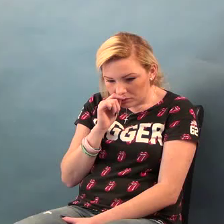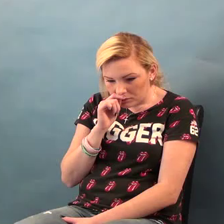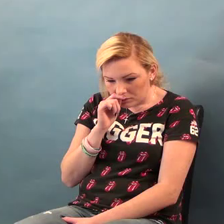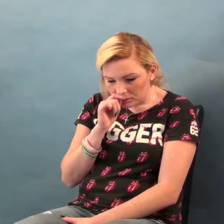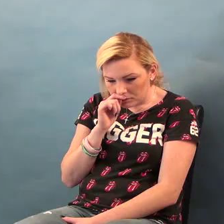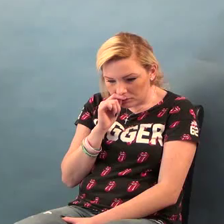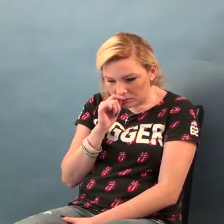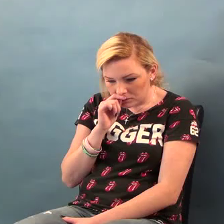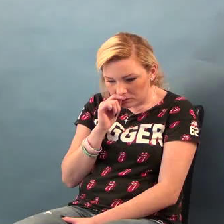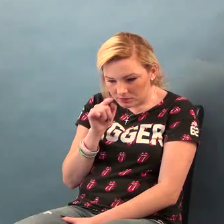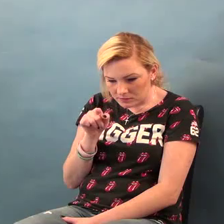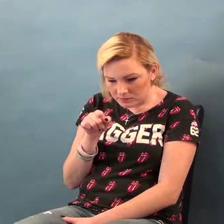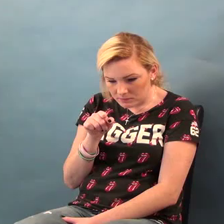Jestem zajęta.